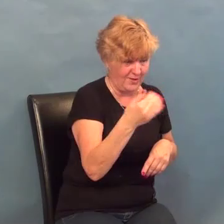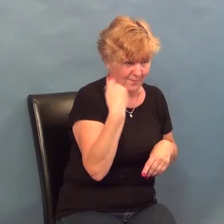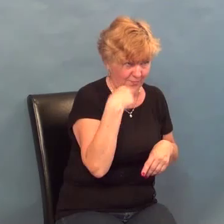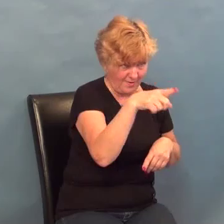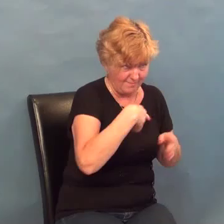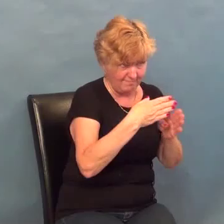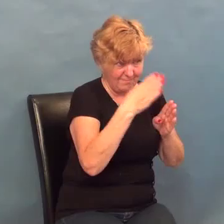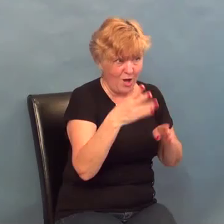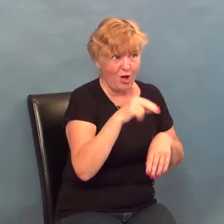A następnie, o godzinie...